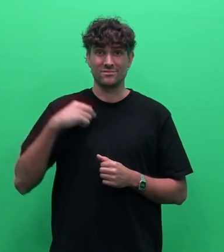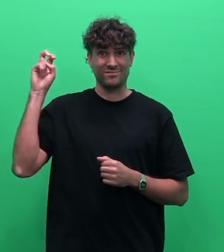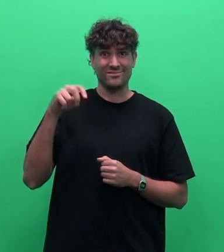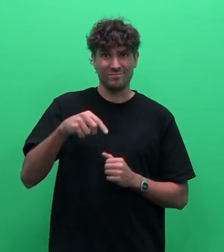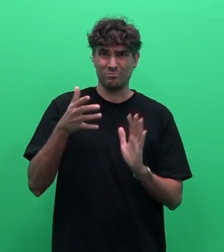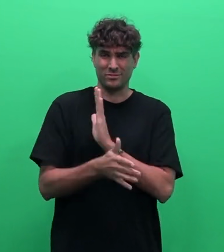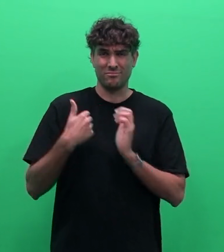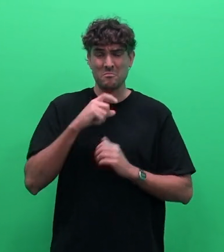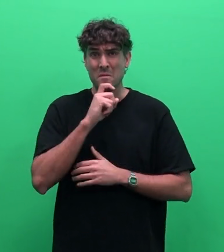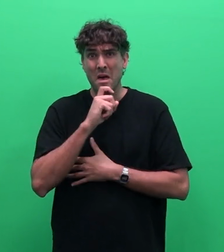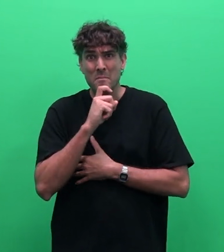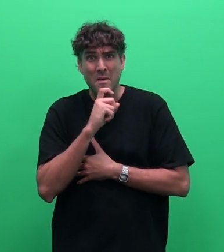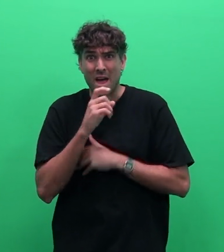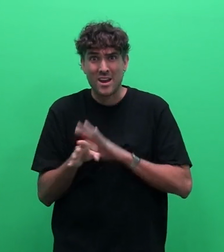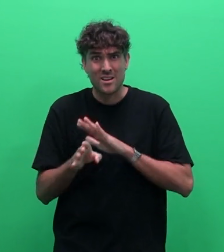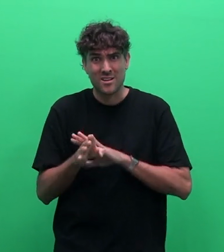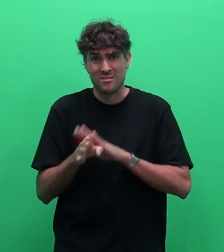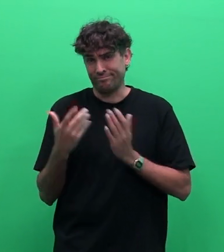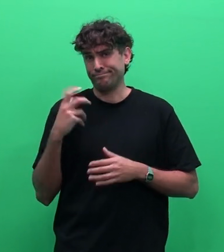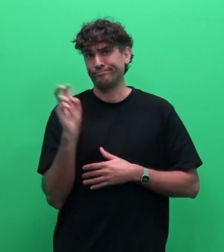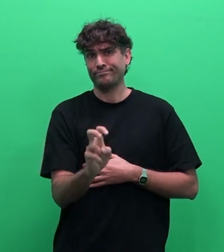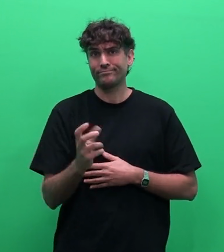He vingut perquè encara em fa mal aquí al costat, per aquest motiu he vingut.